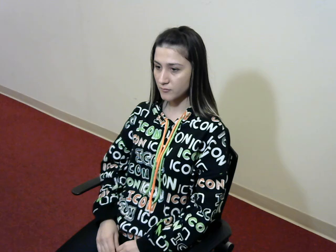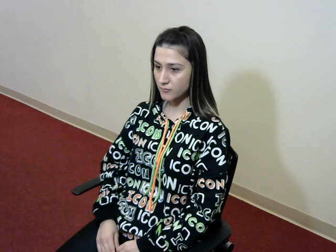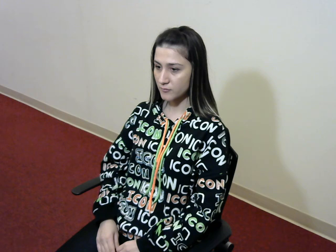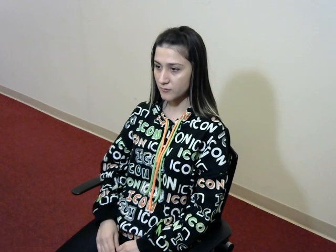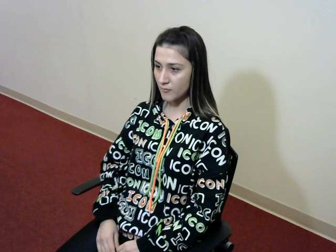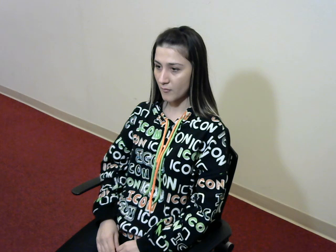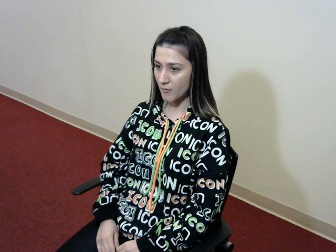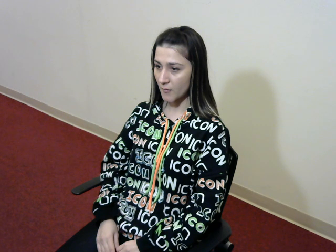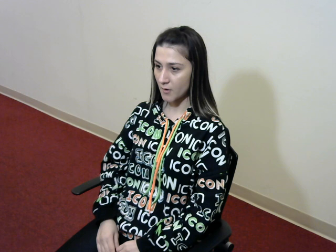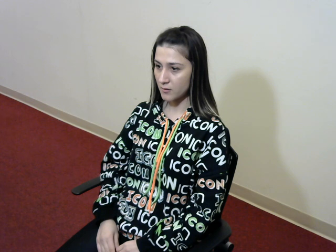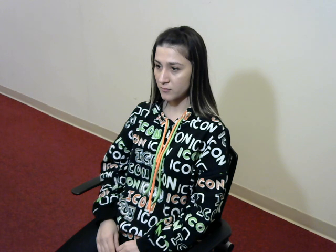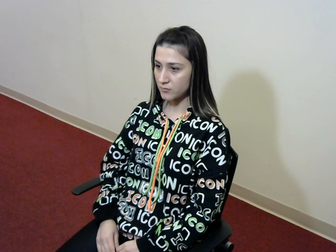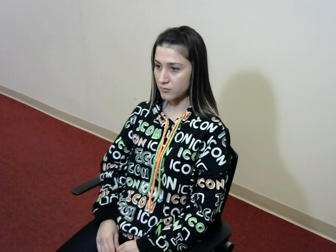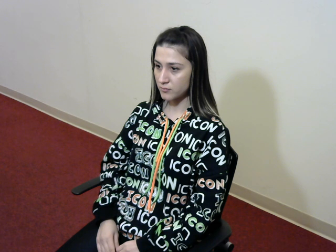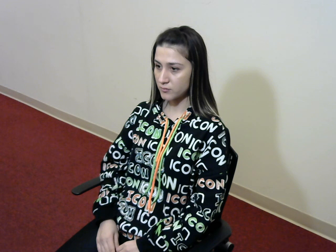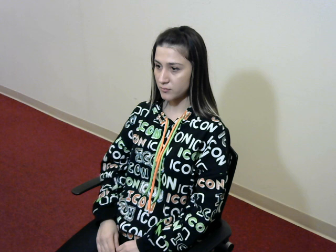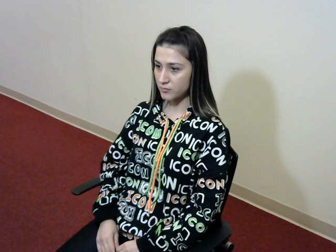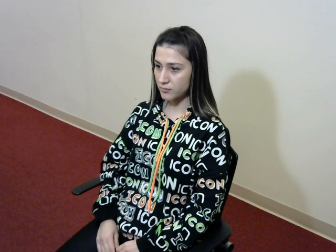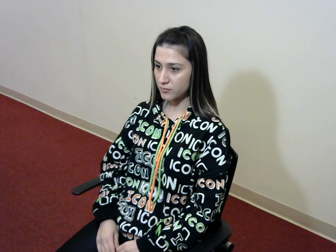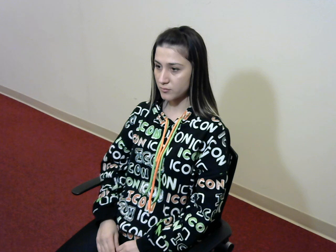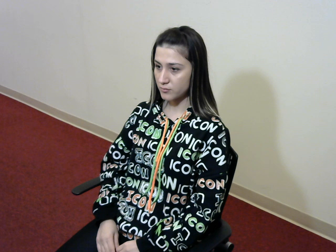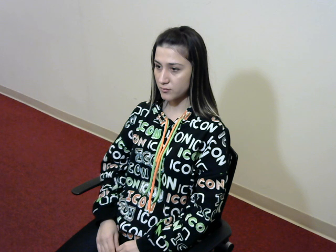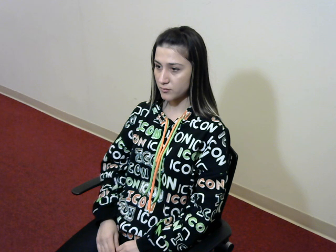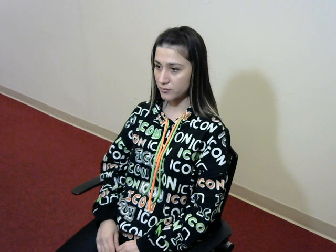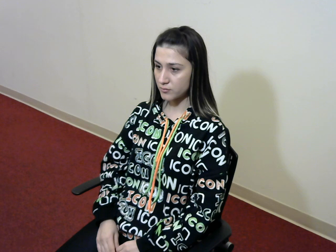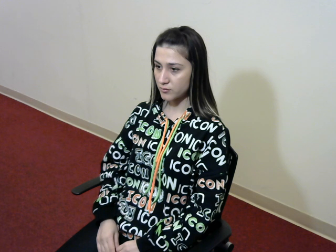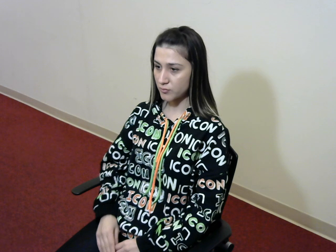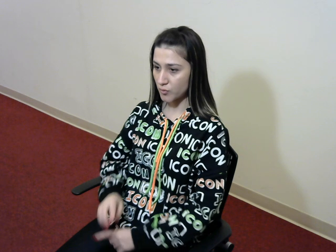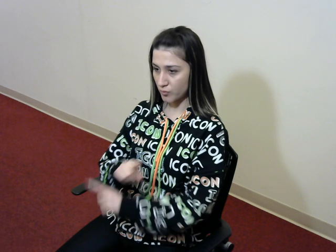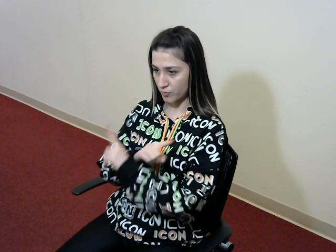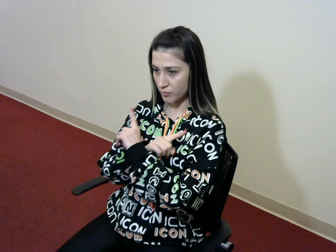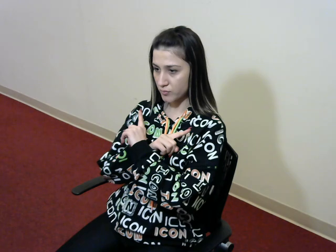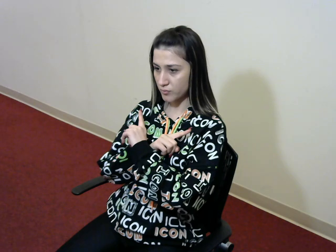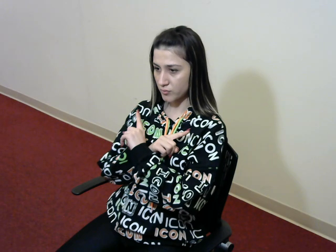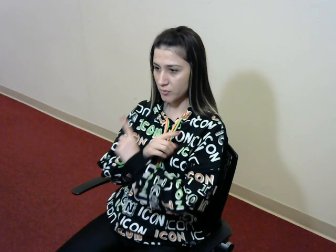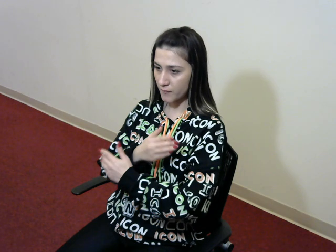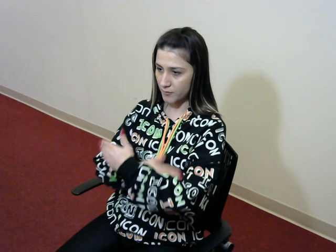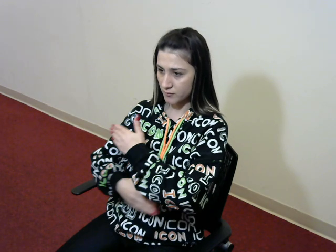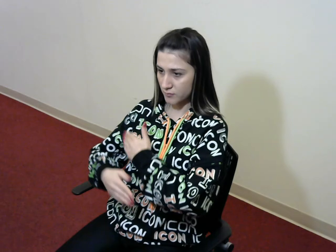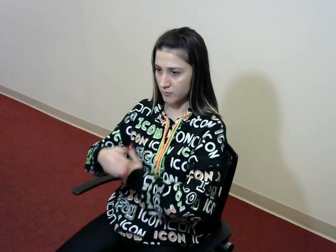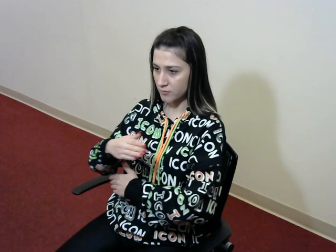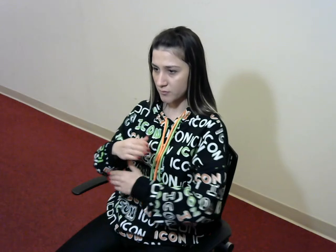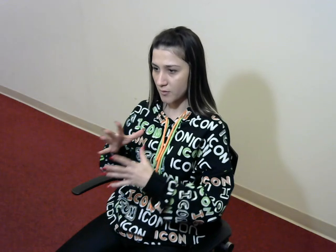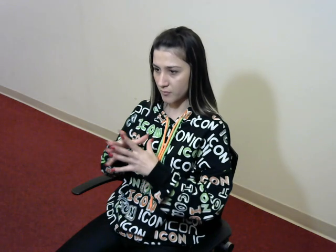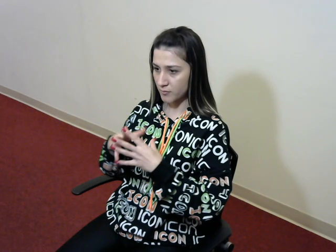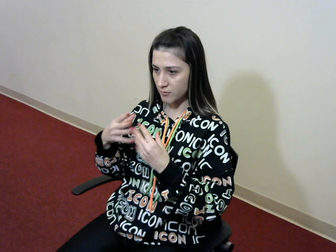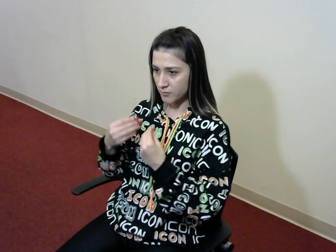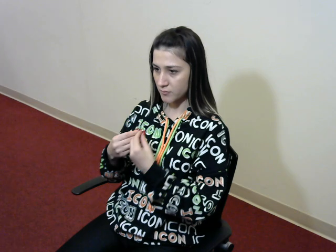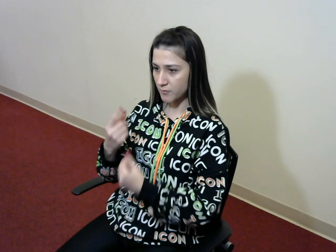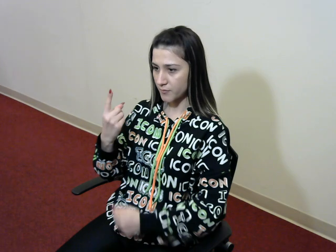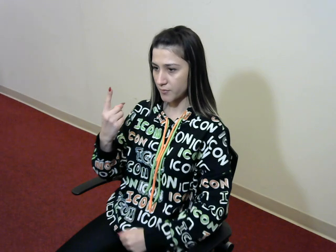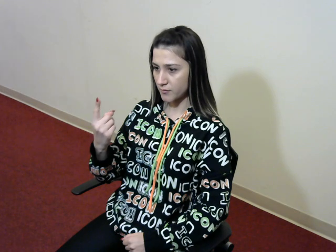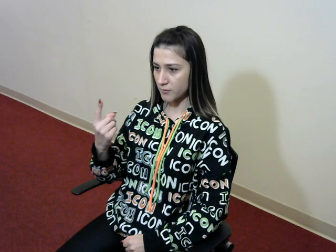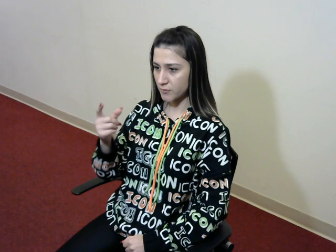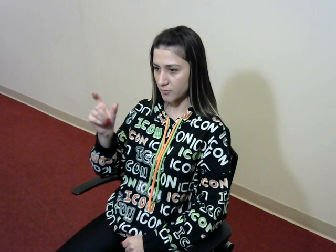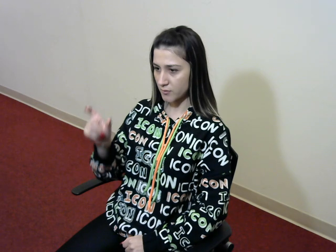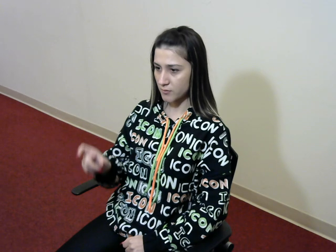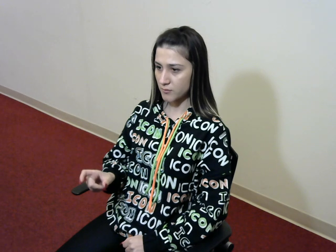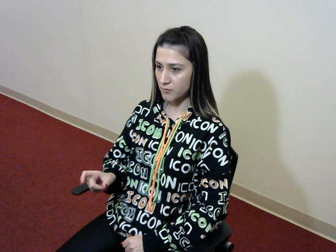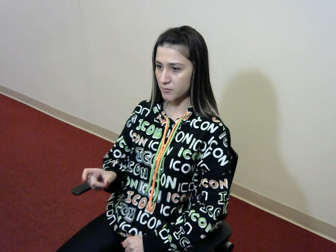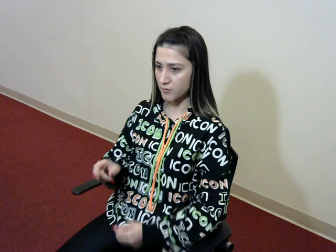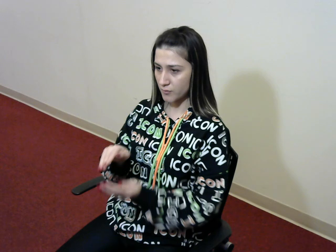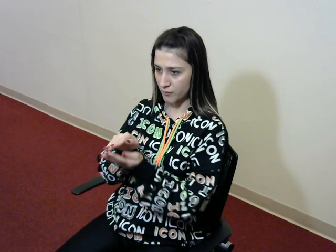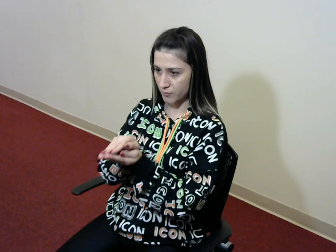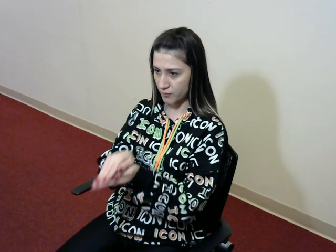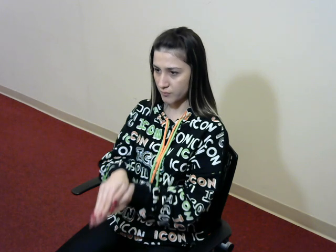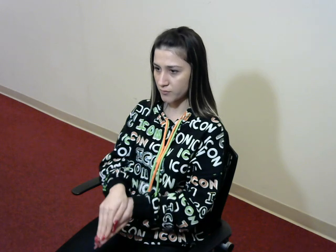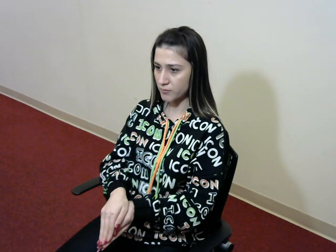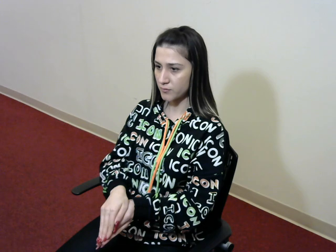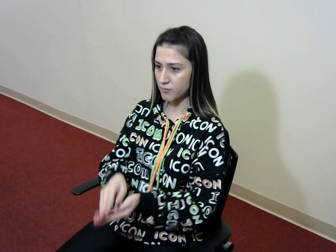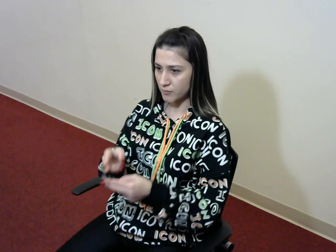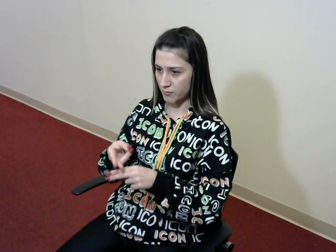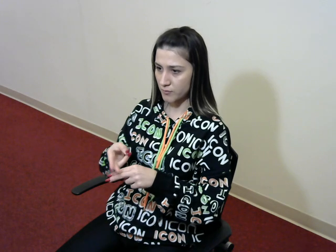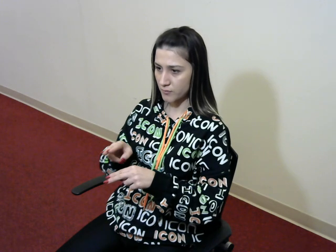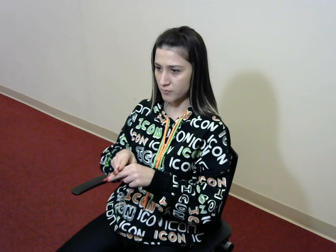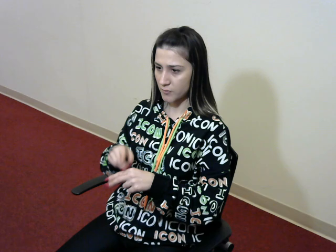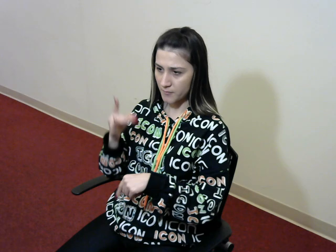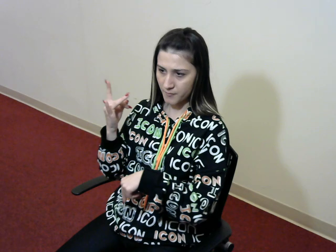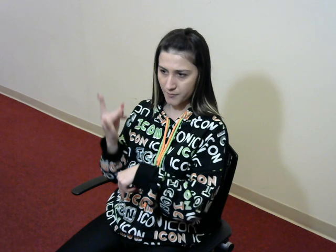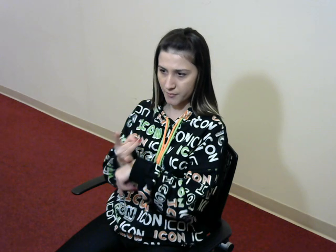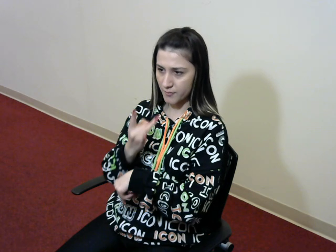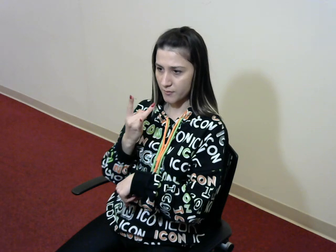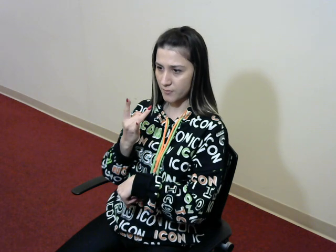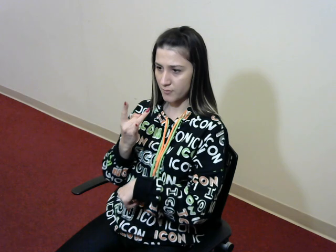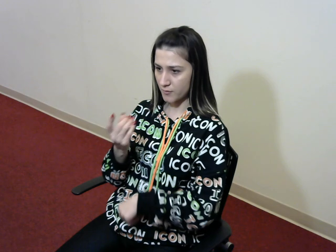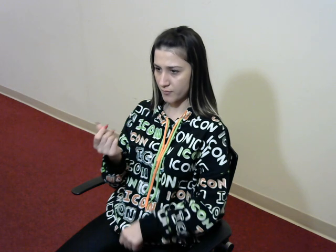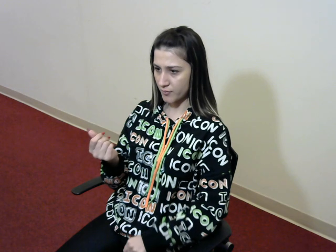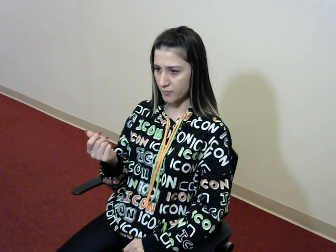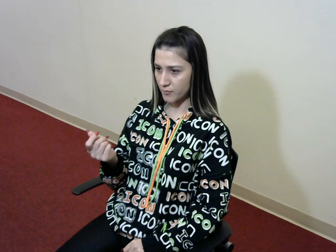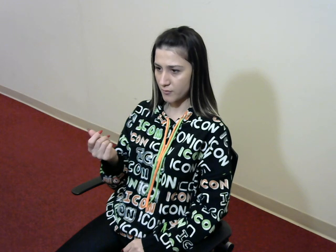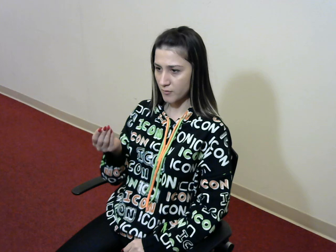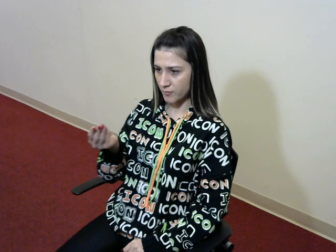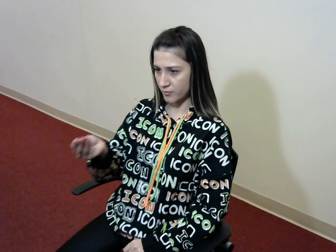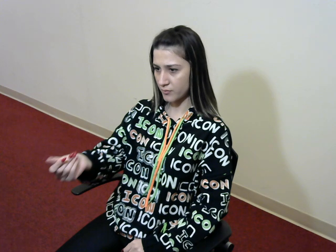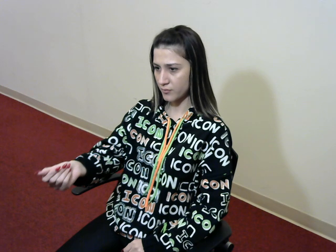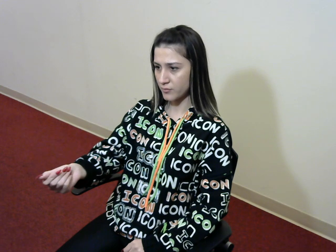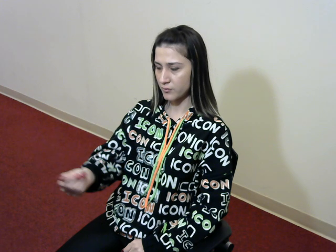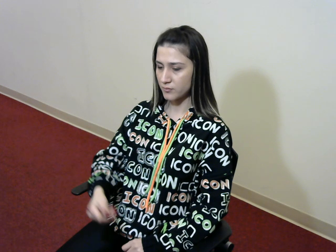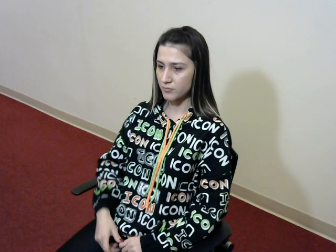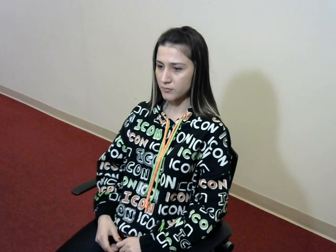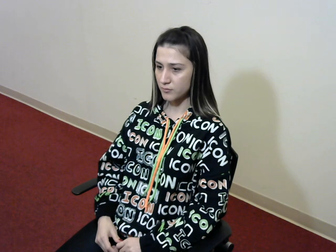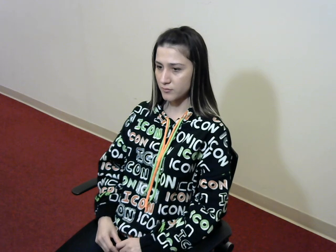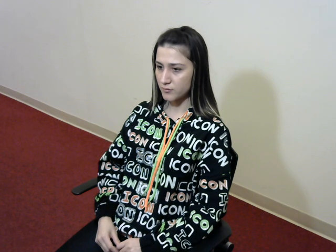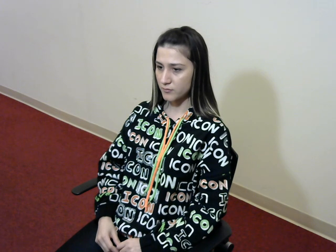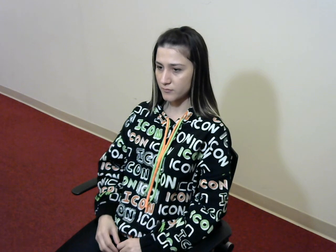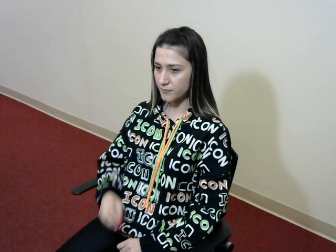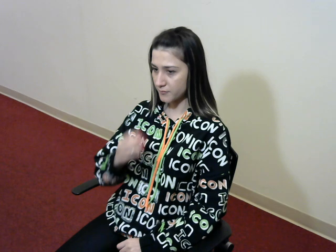Vəfat edən əlilin ailəsindən bir şəxsə dəfn üçün birdəfəlik müavinət ödənilir